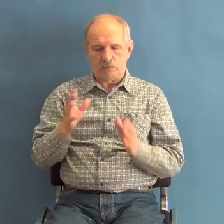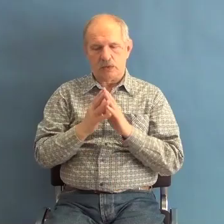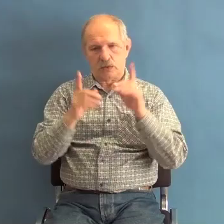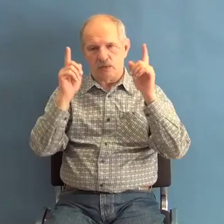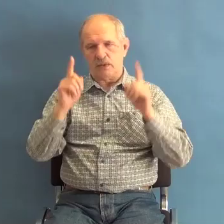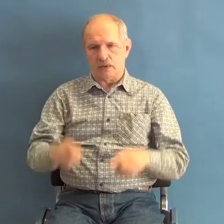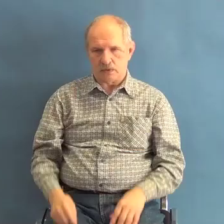Proszę uważać.